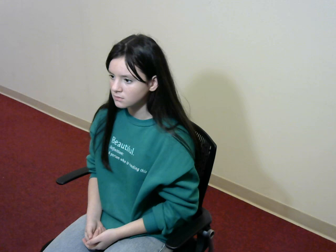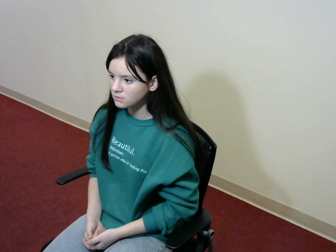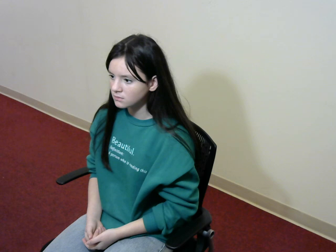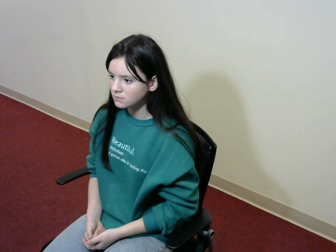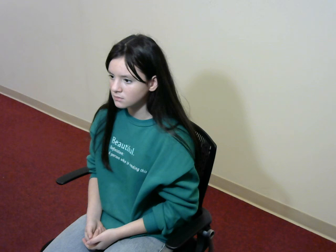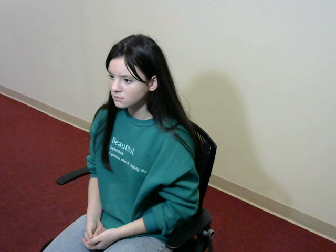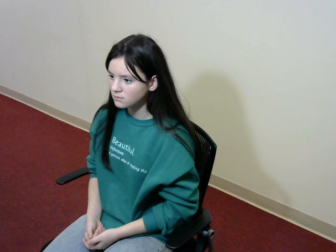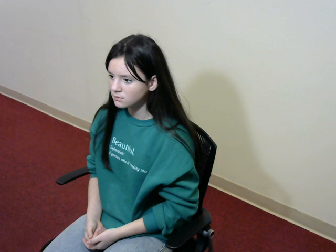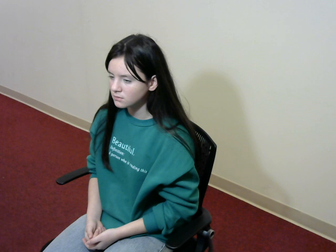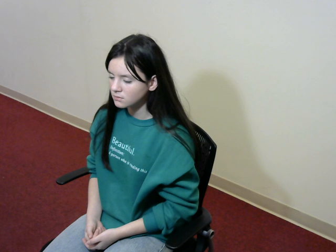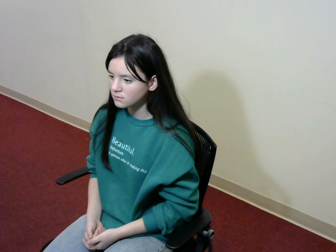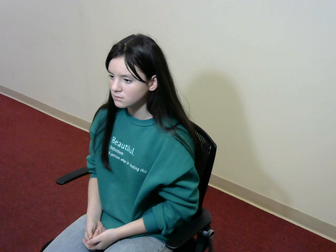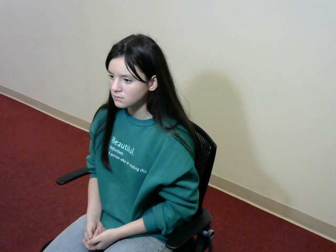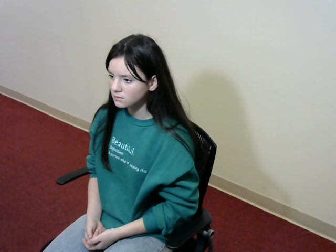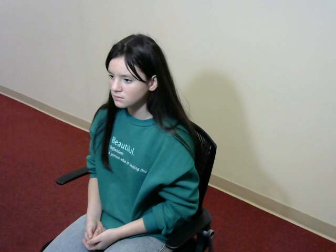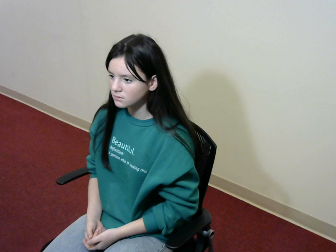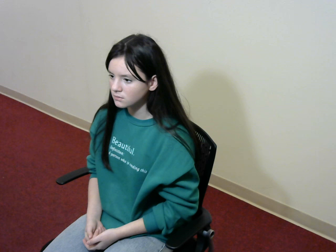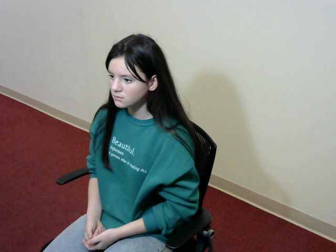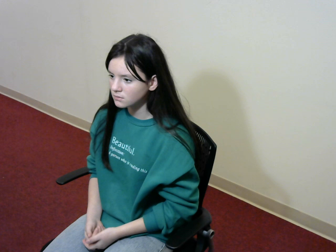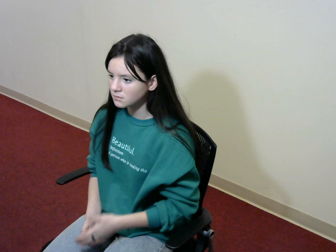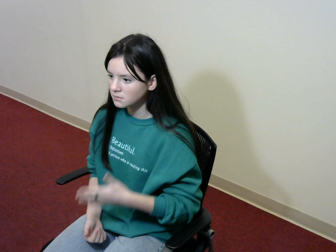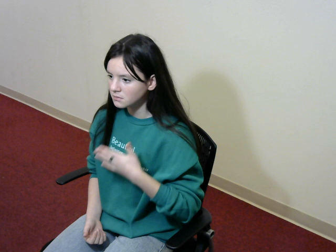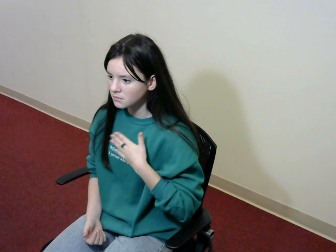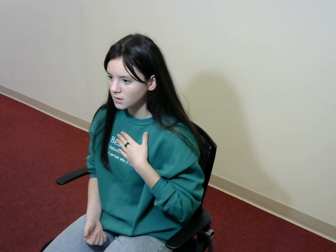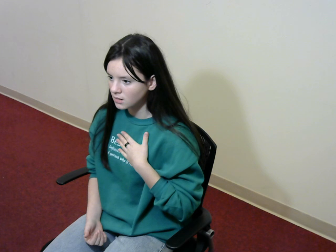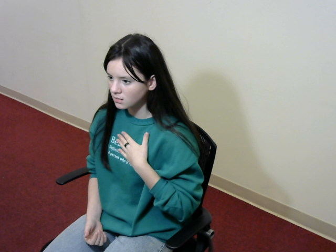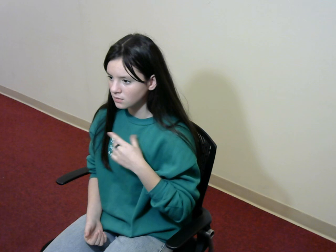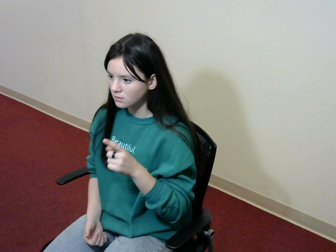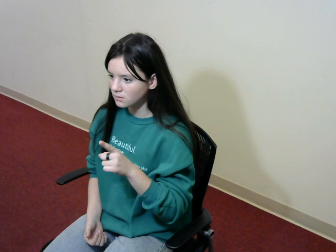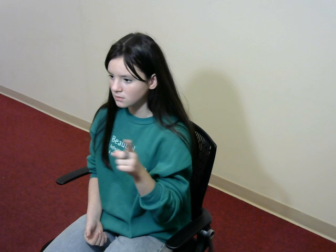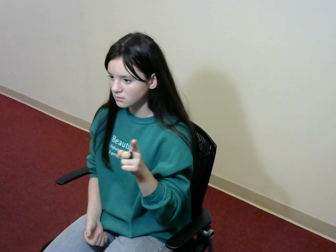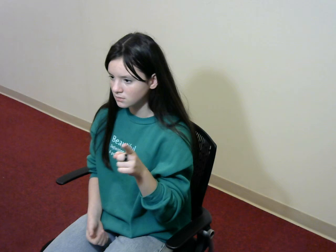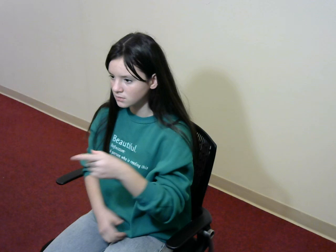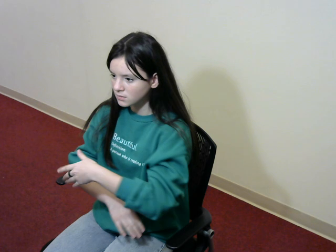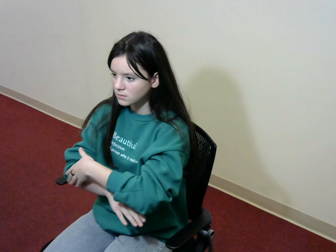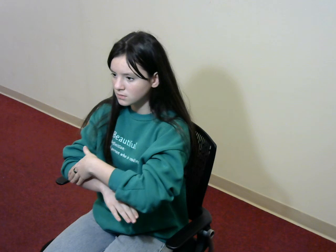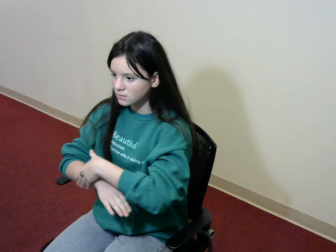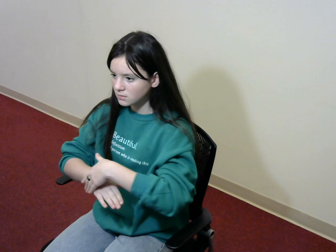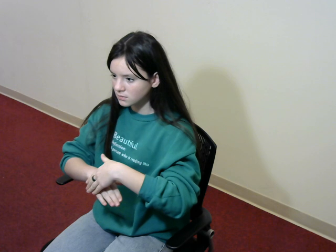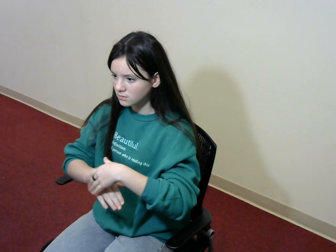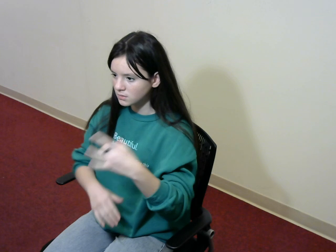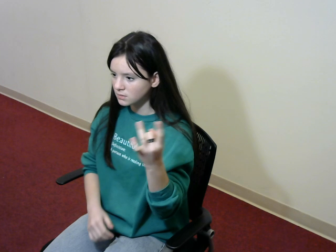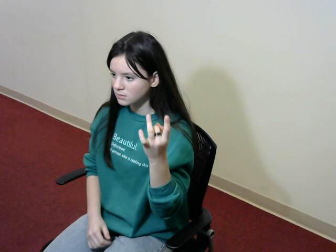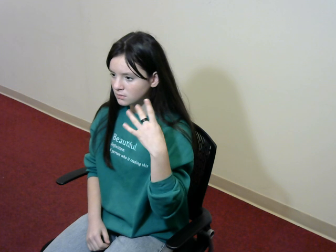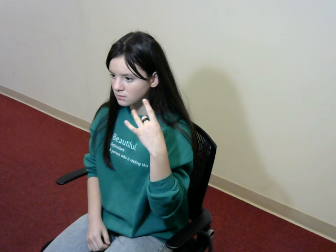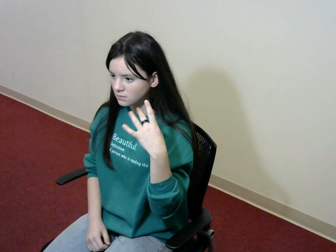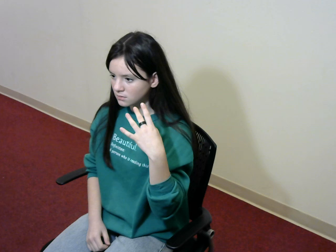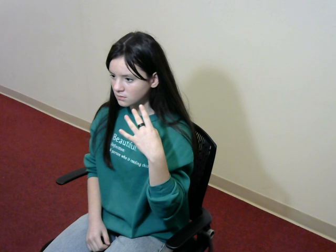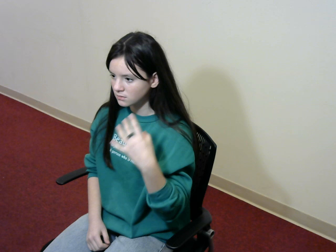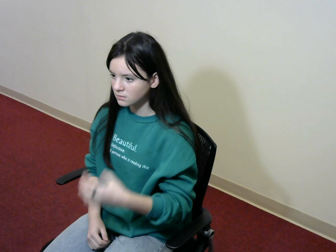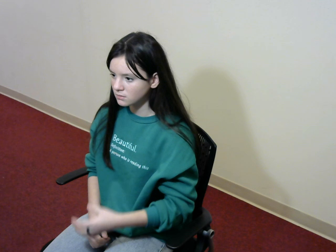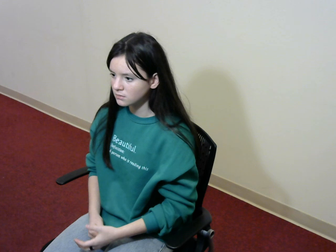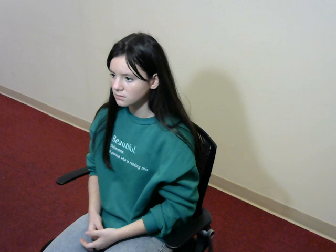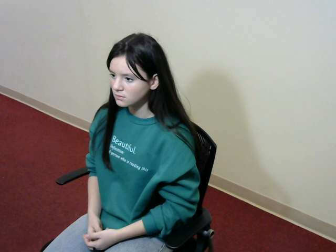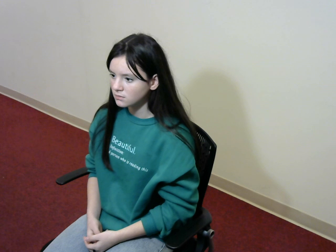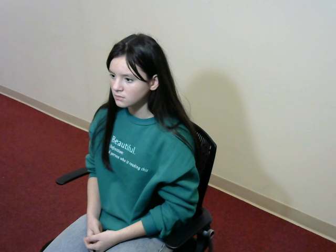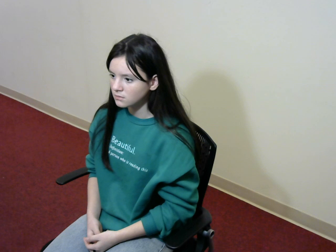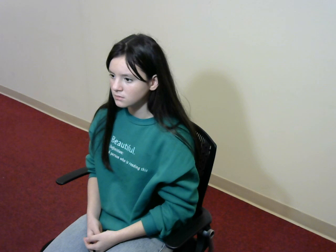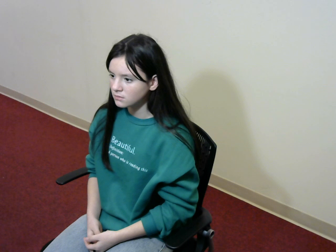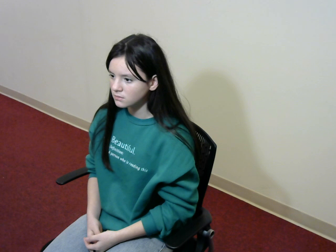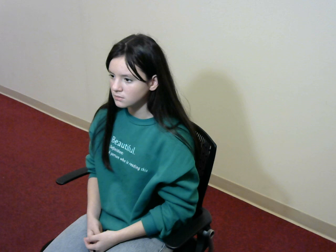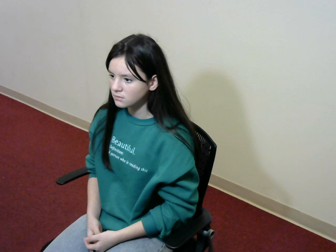Mənə oranın ünvanını deyin